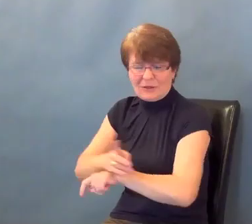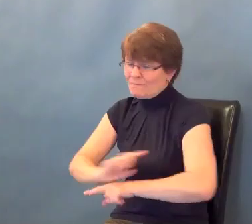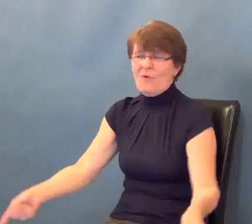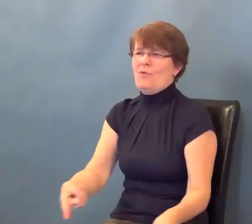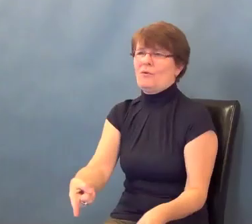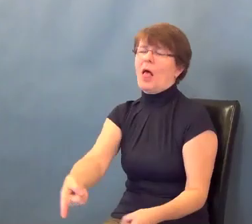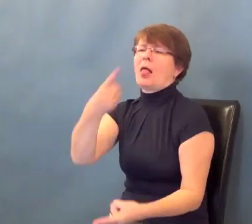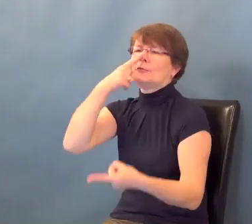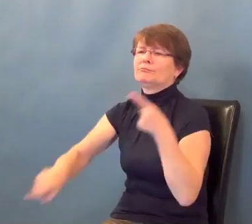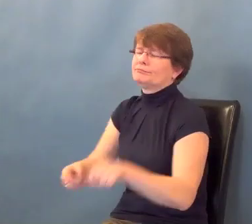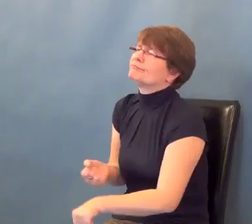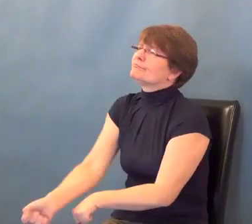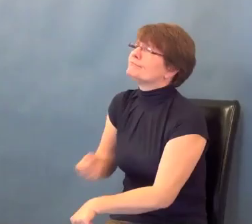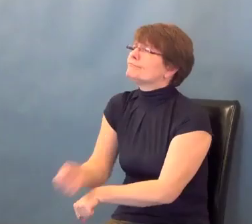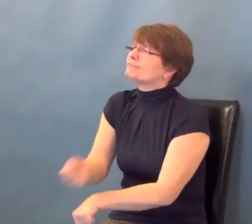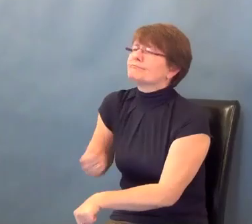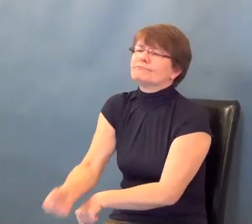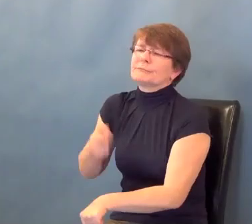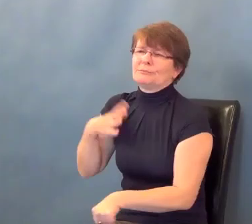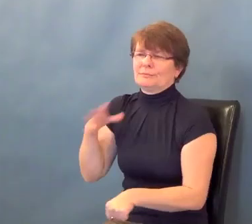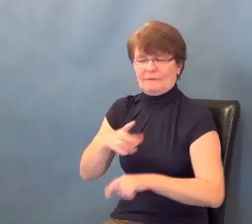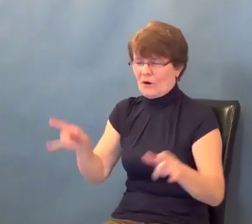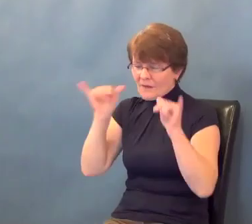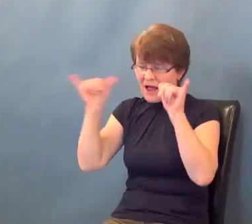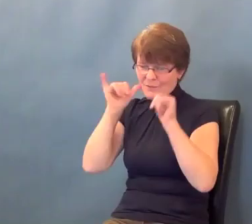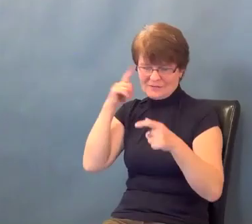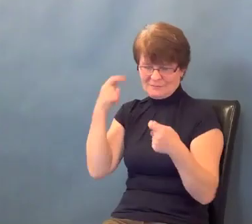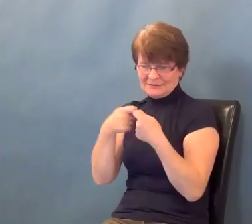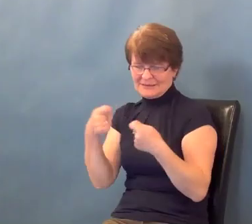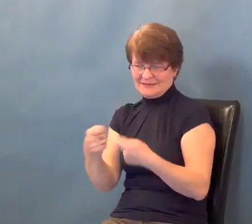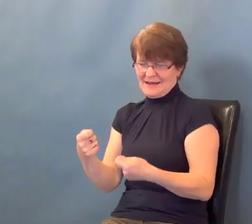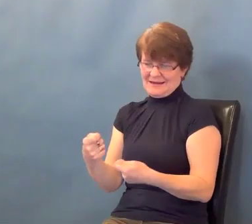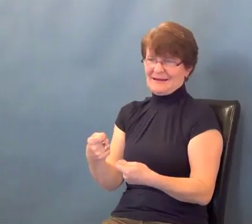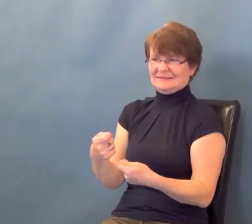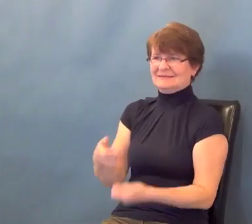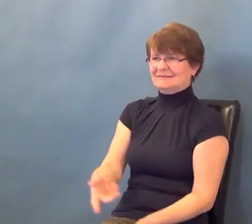Nie wolno piłować, robić, co się chce i ignorować zakazu. Jest wtedy hałas, przeszkadza.